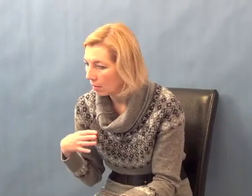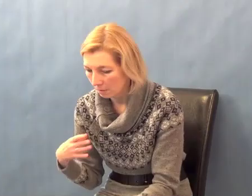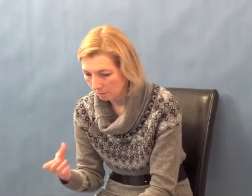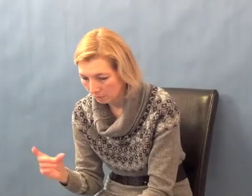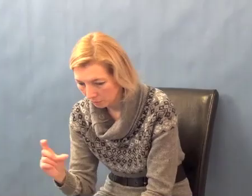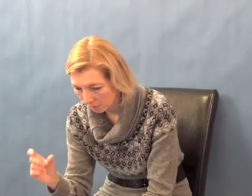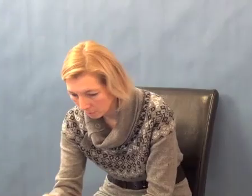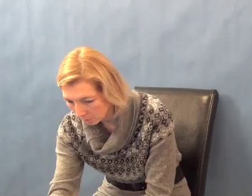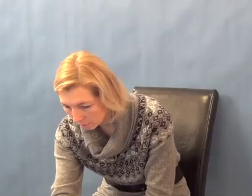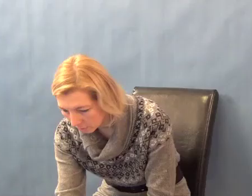Czwartek jest wolny.